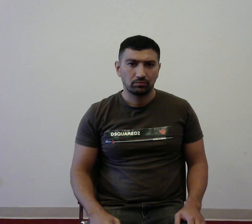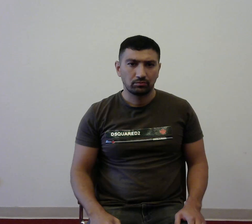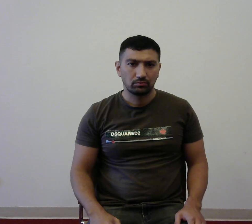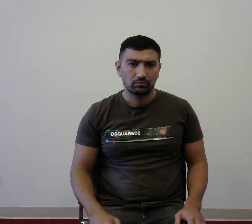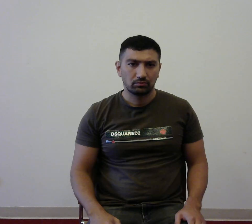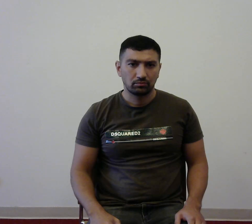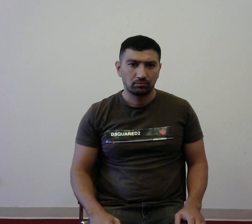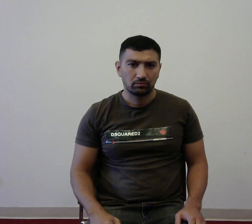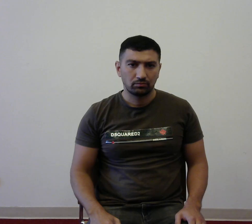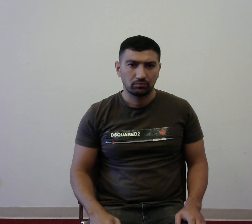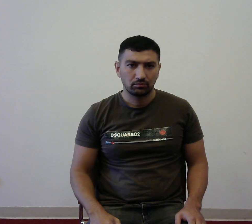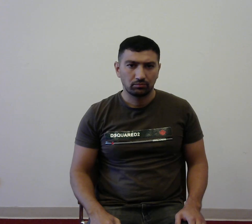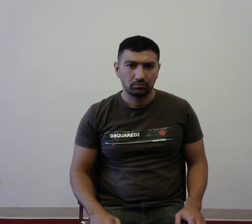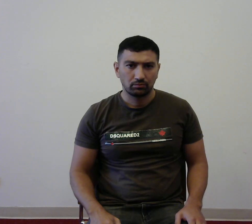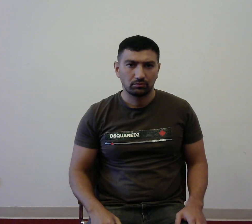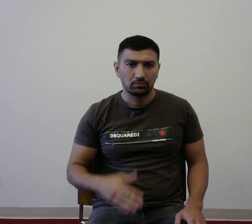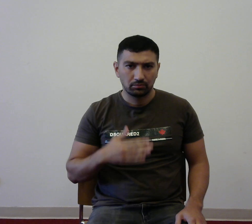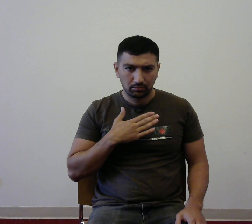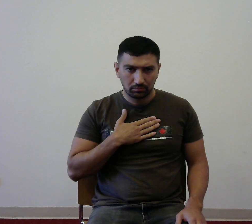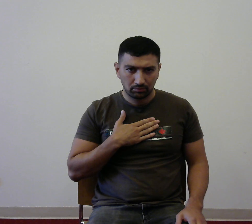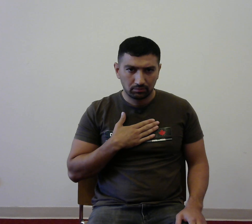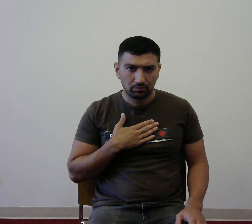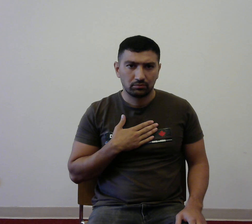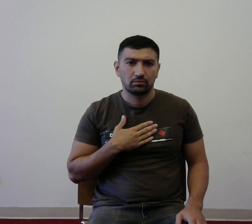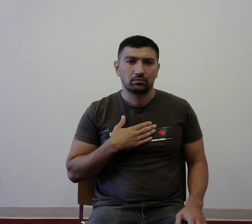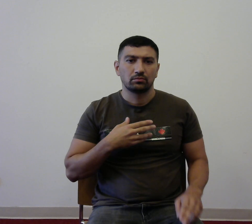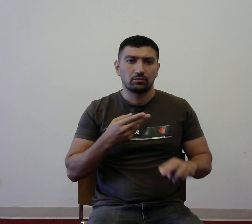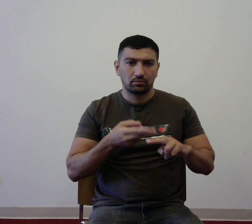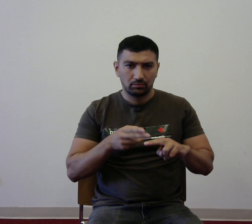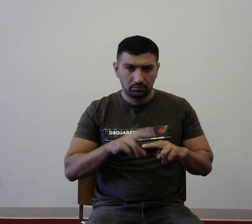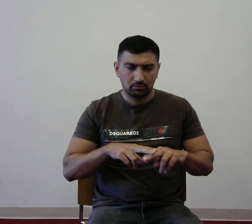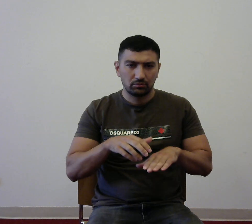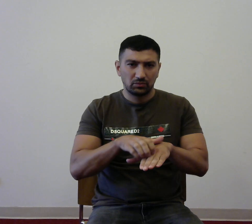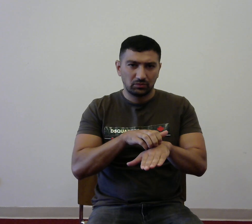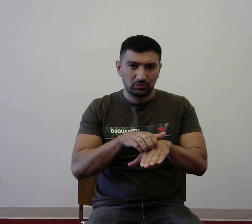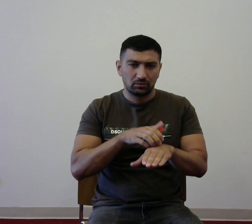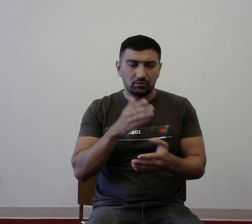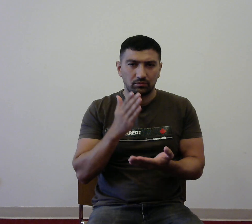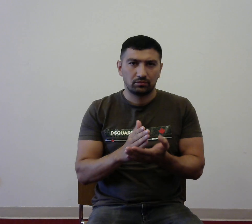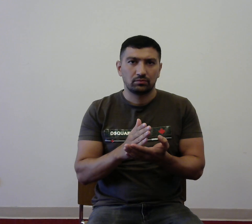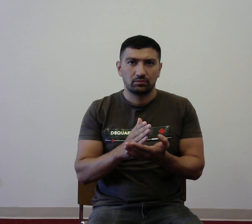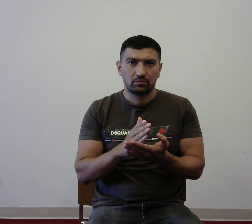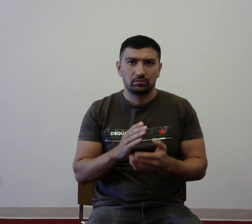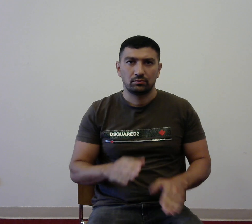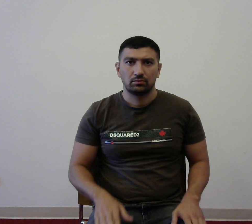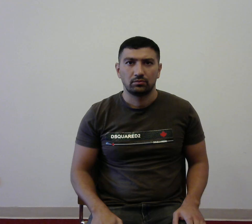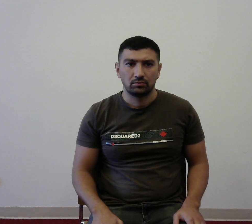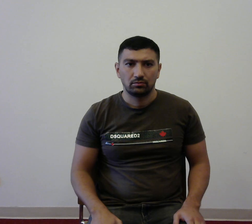Mənim buna alergiyam var